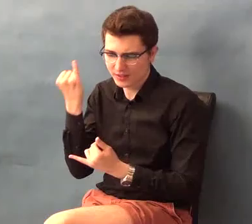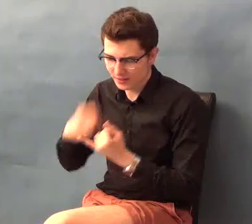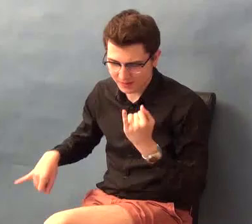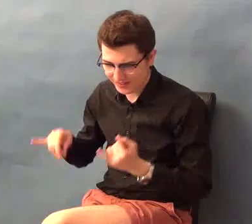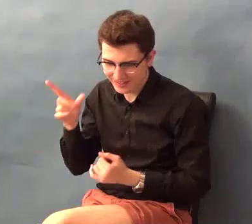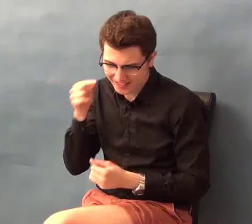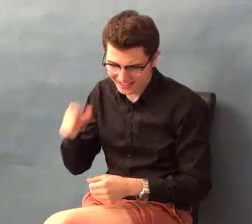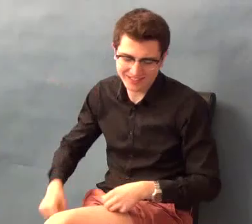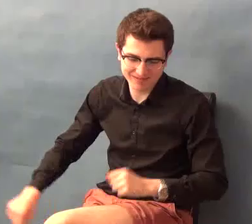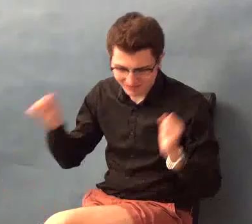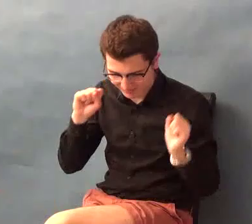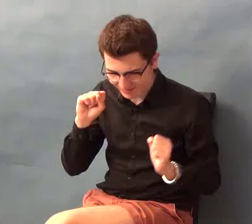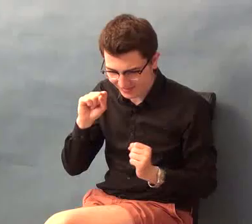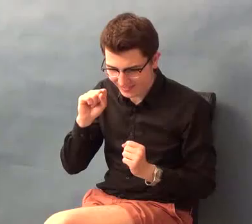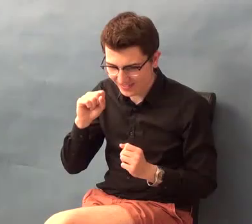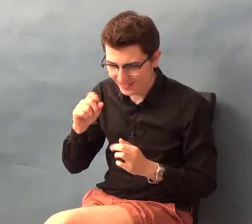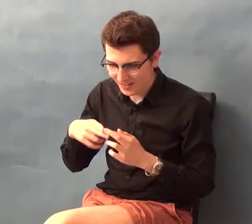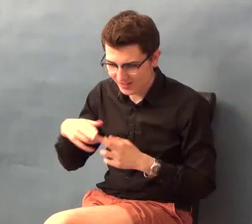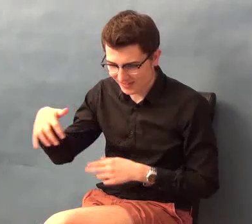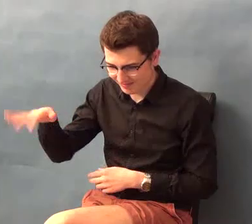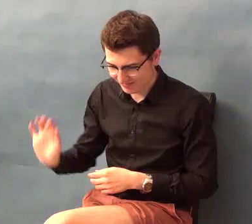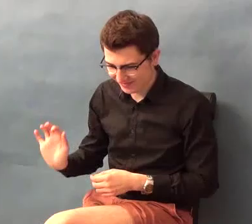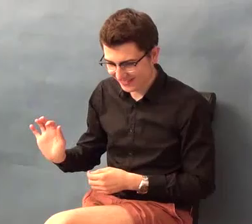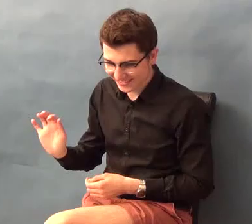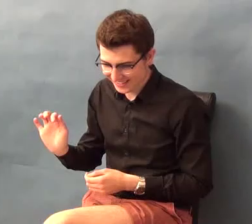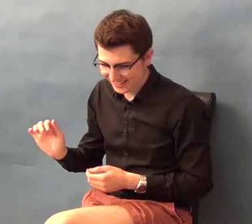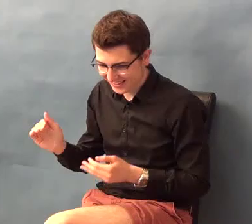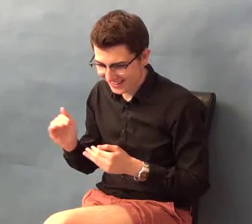Ignoruje budzik, zamyka oczy i nakrywa się kołdrą wypinając tyłek.